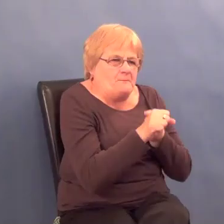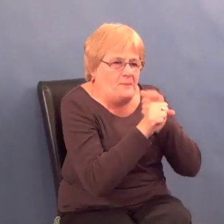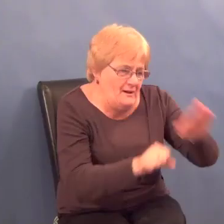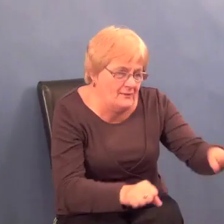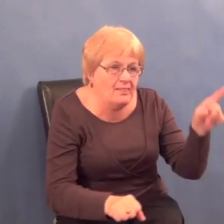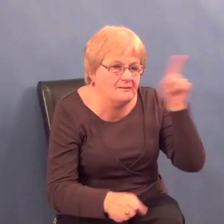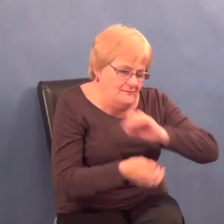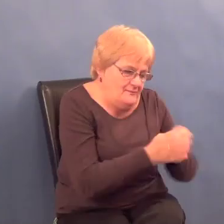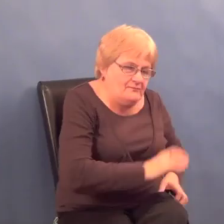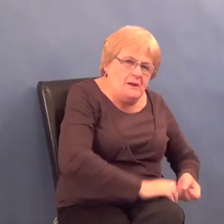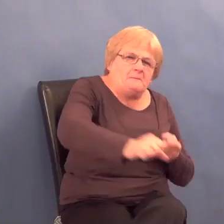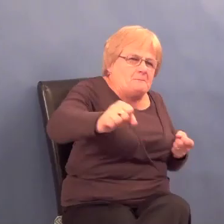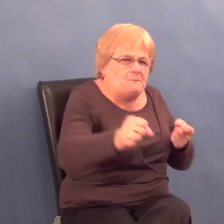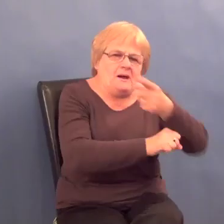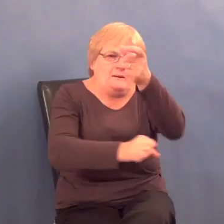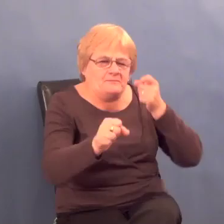Ten mały smarkacz, który zabrał kamienie, rzuca je w okno.